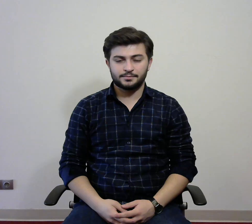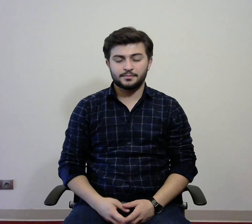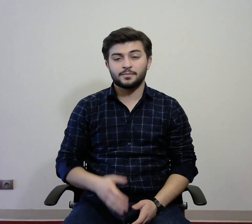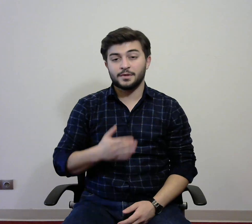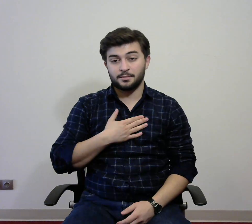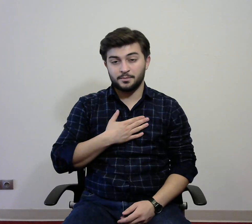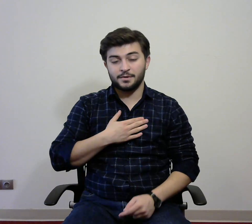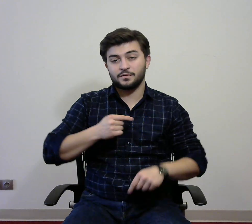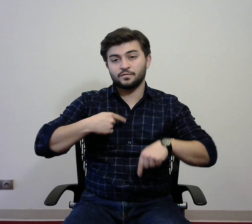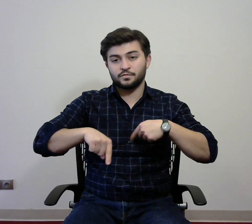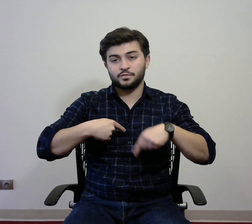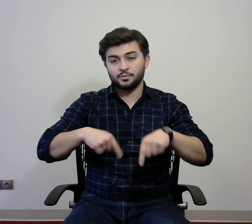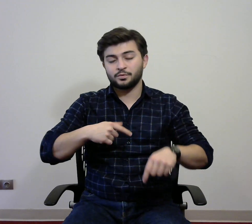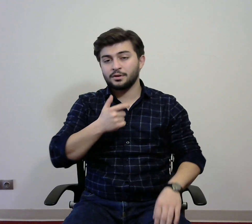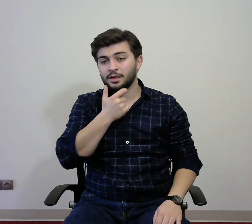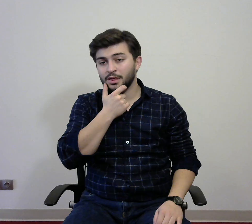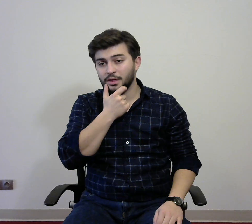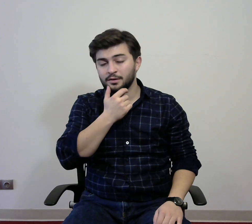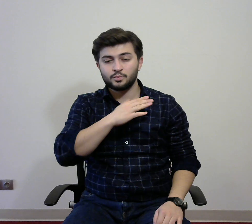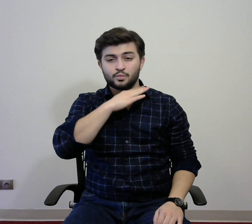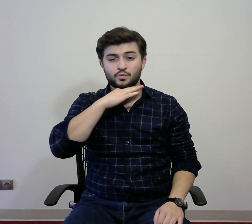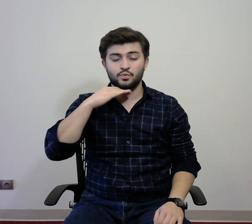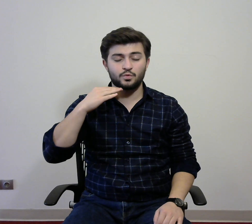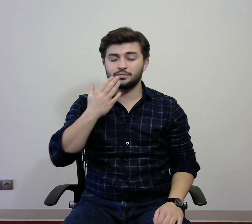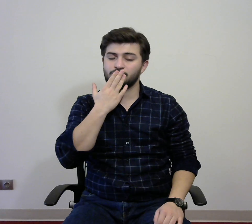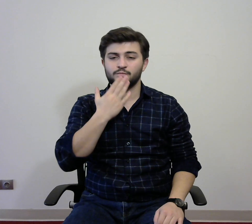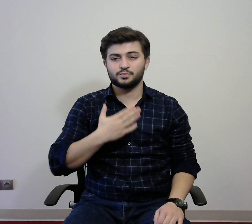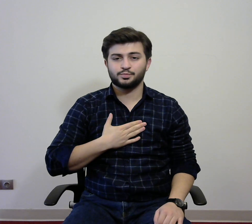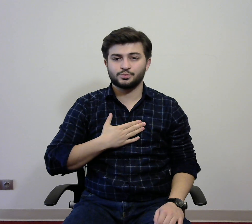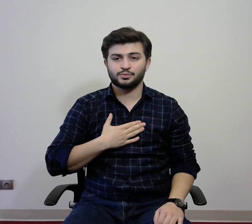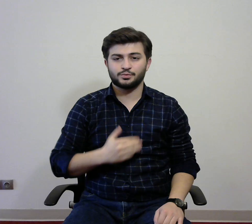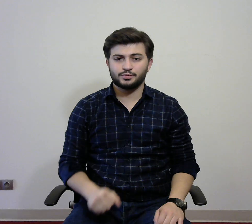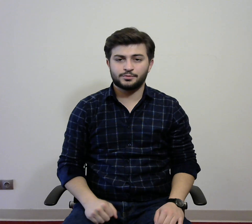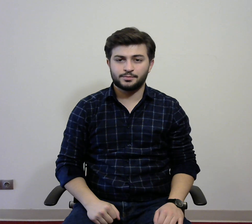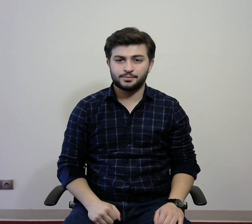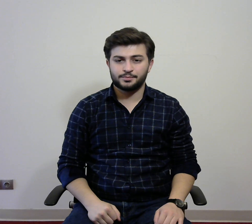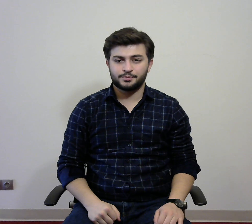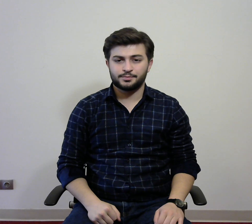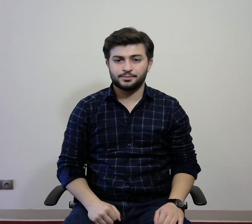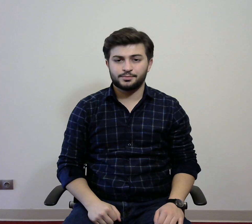Futbol izləməyi çox sevirəm